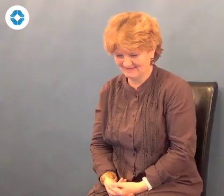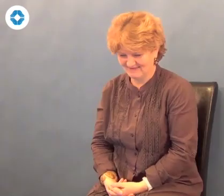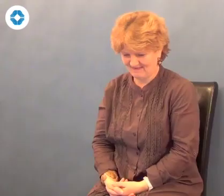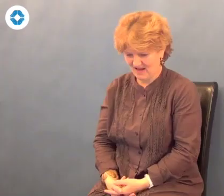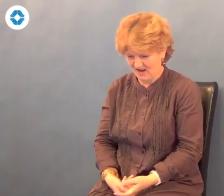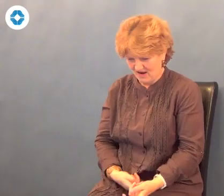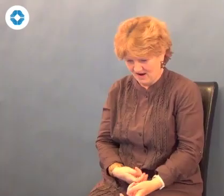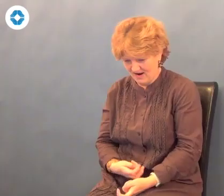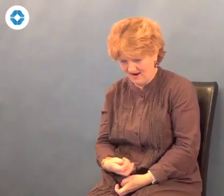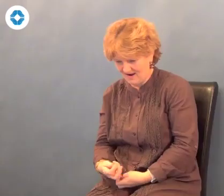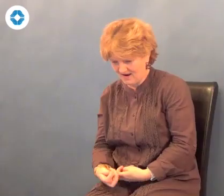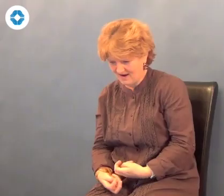Szuka.